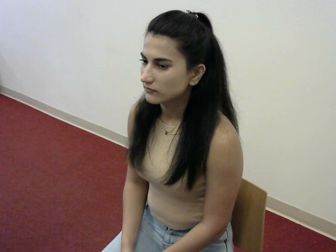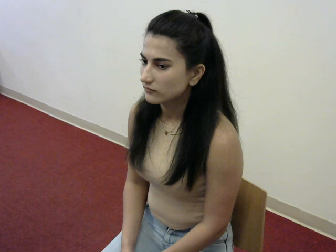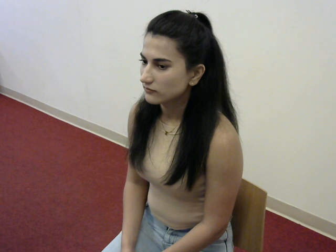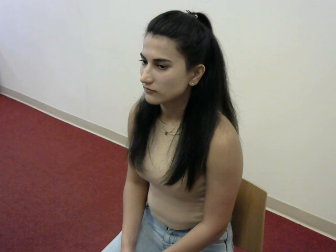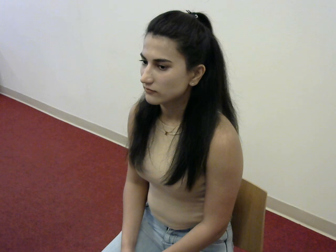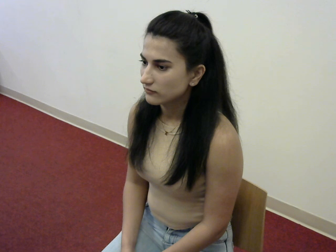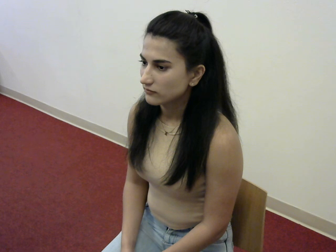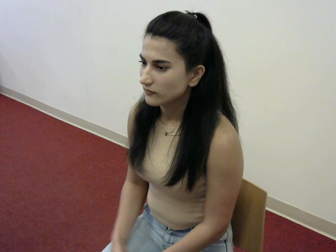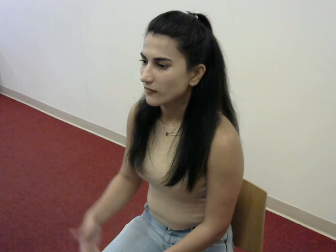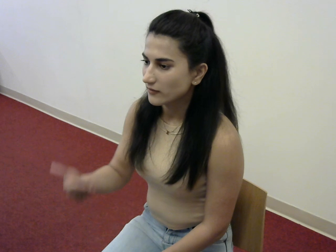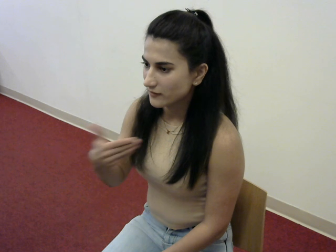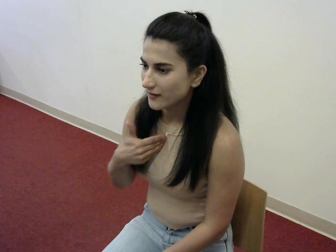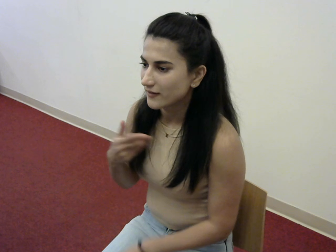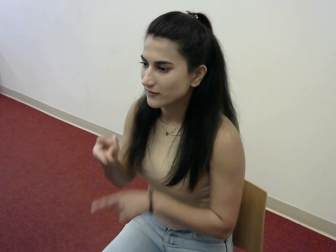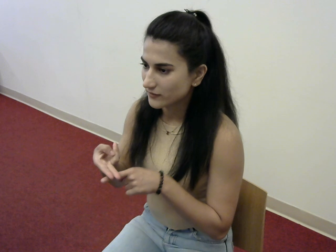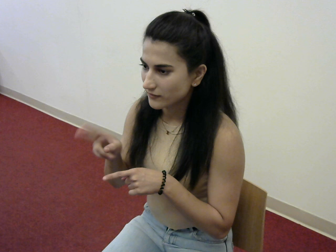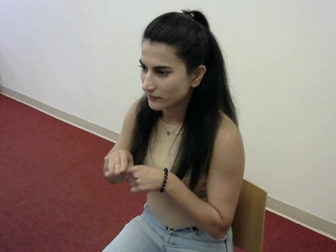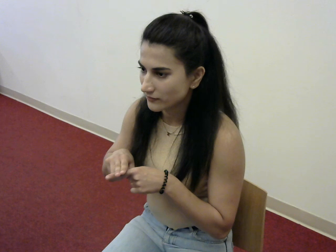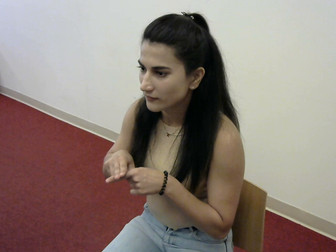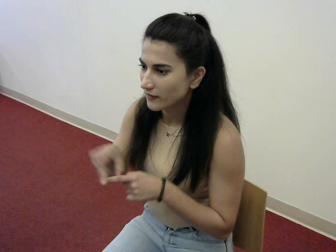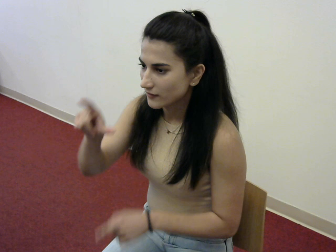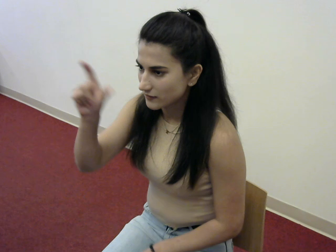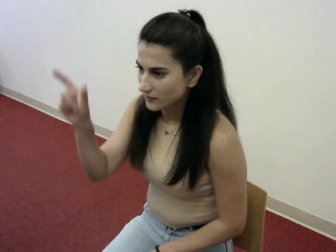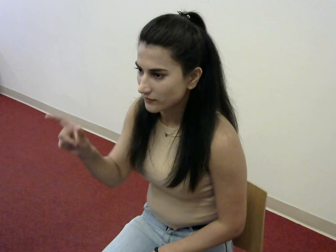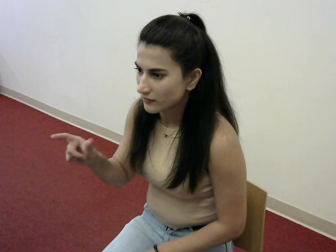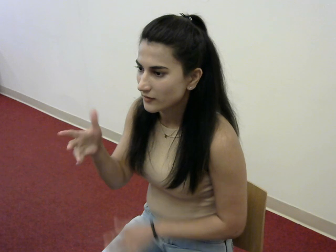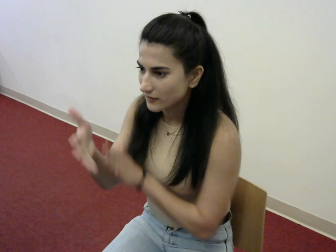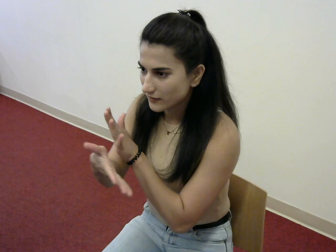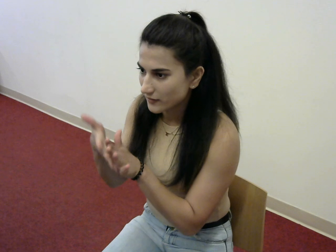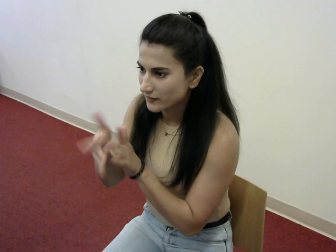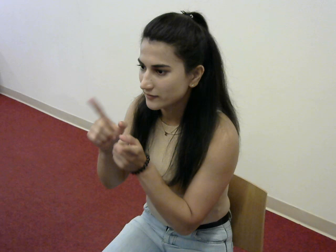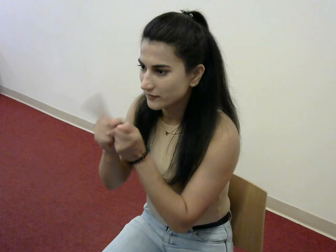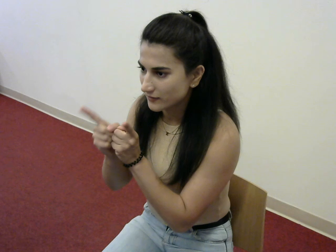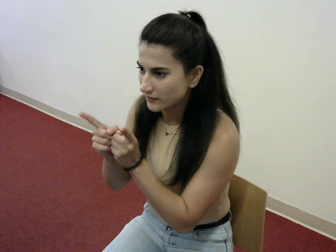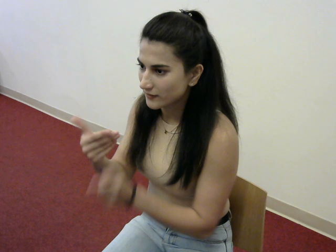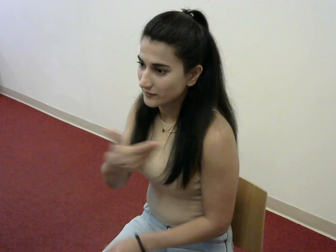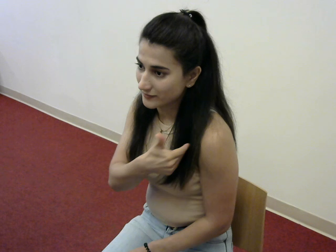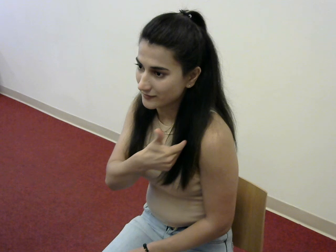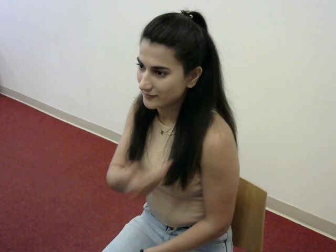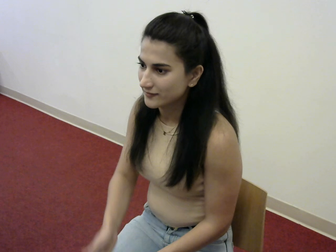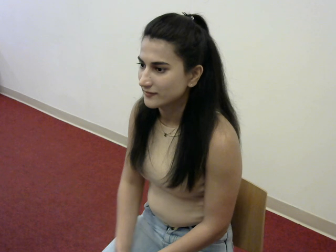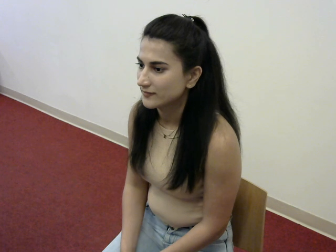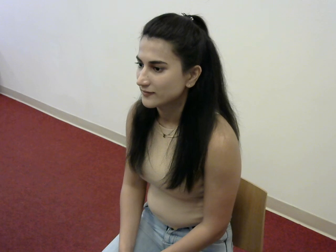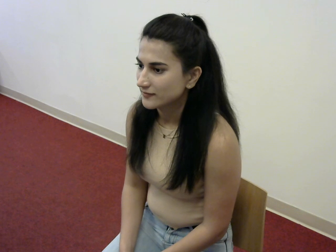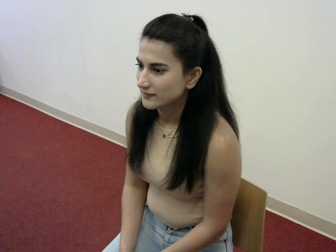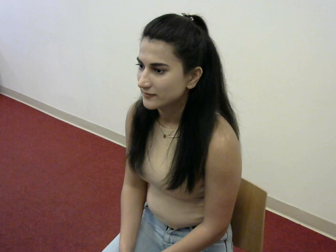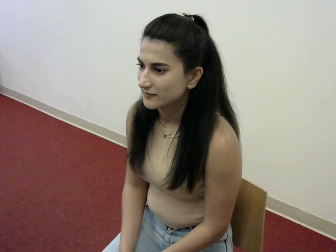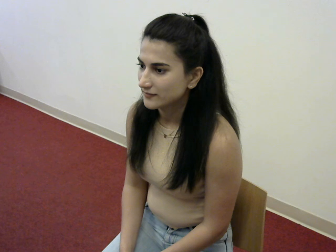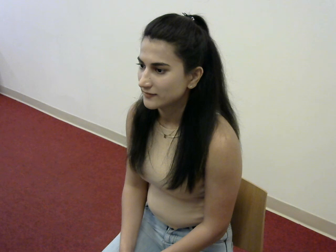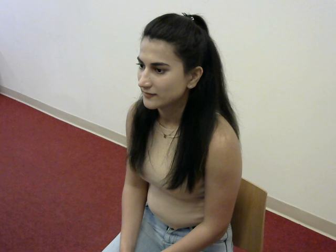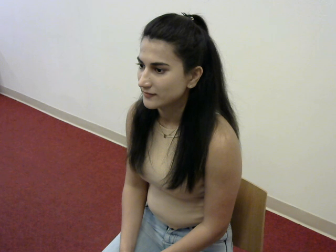Mən bu əsərin surdotərcüməsini istəyirəm